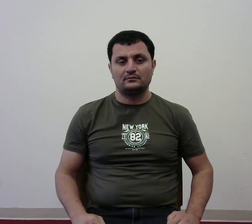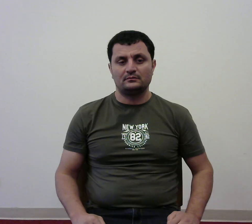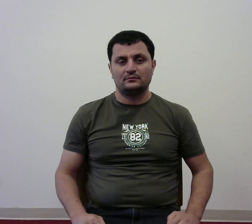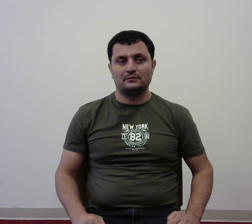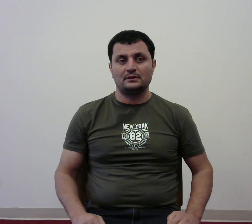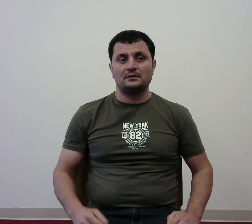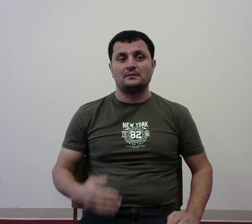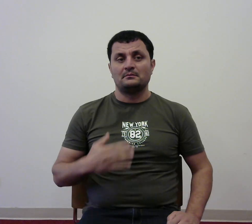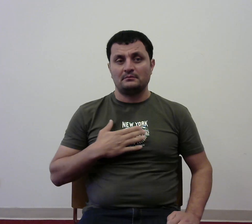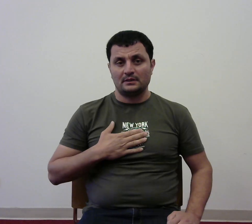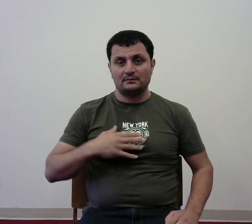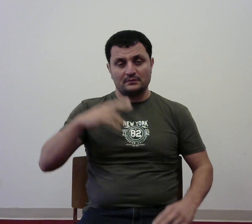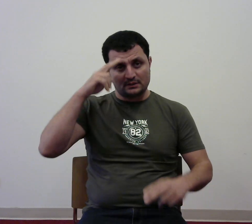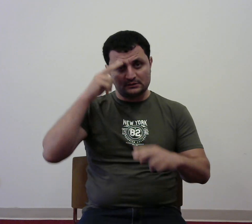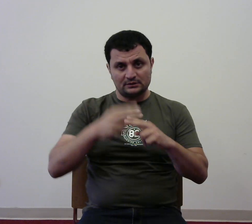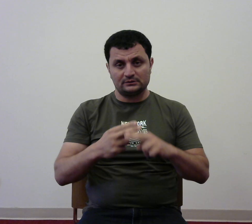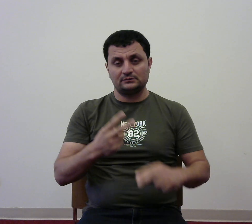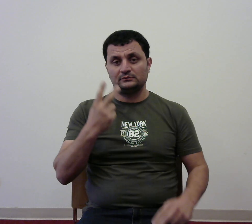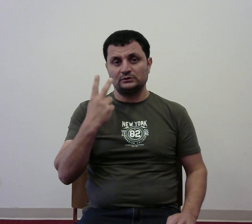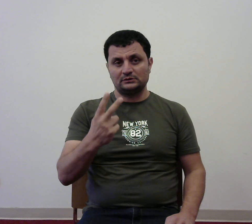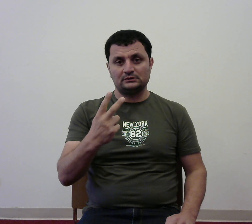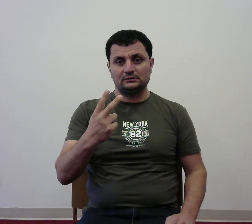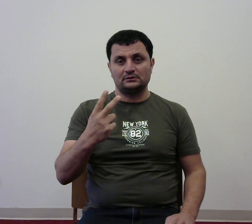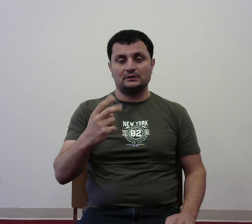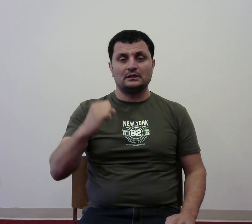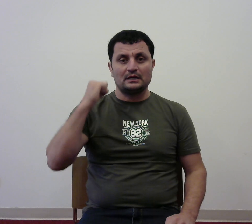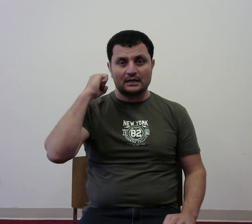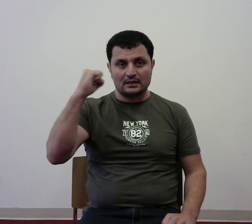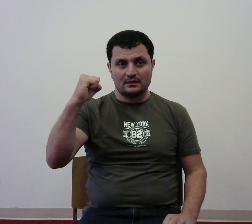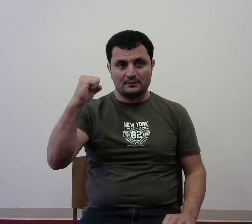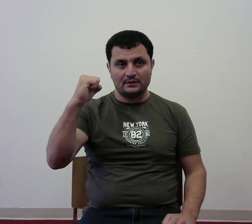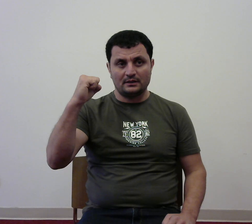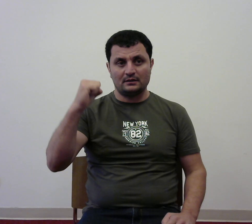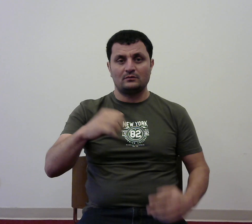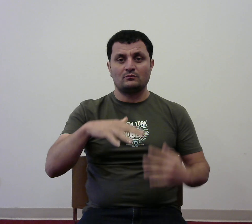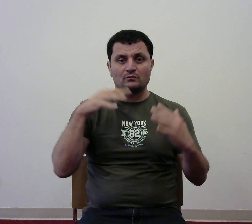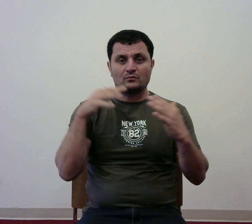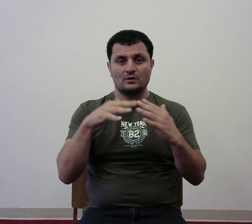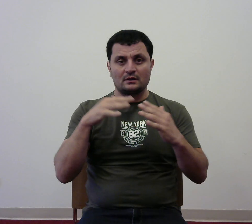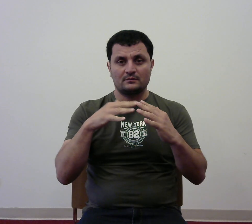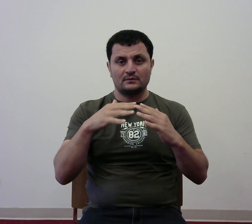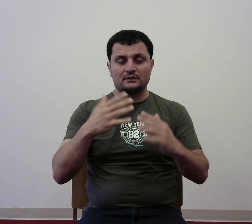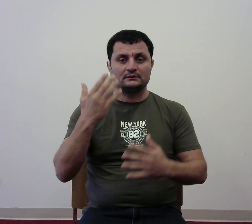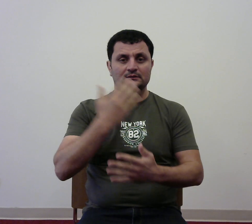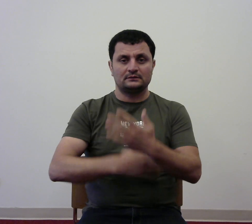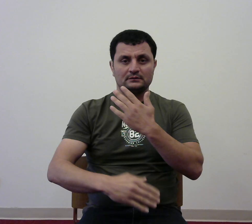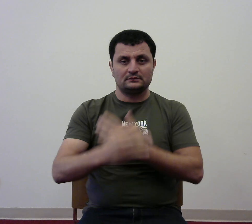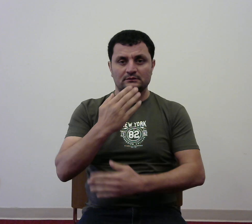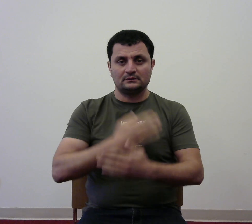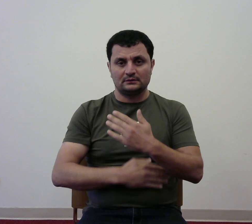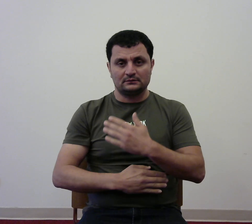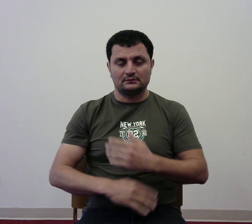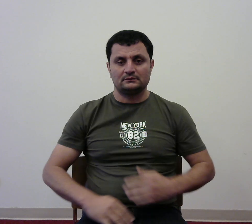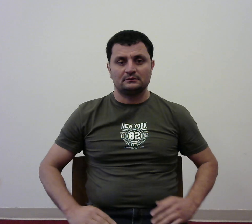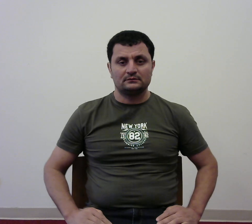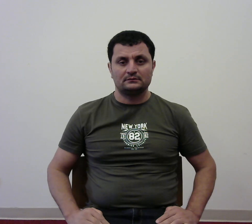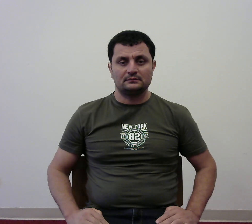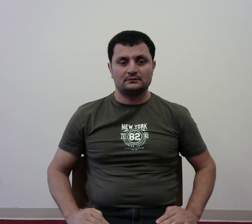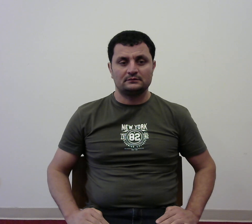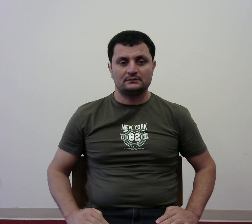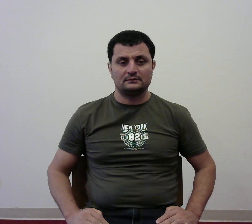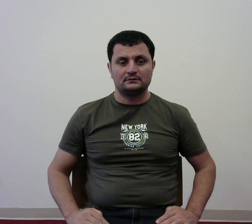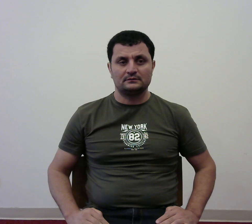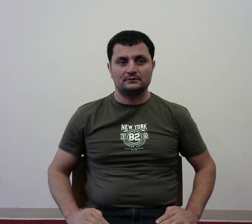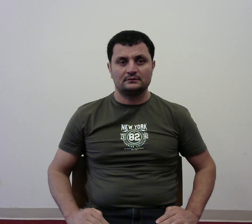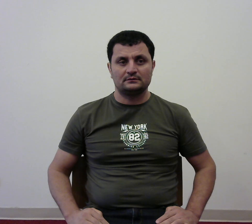Mənim qardaşım 2-ci Qarabağ müharibəsinin qazisidir